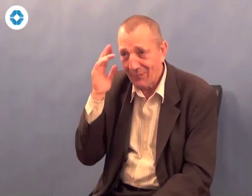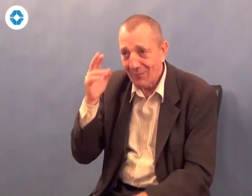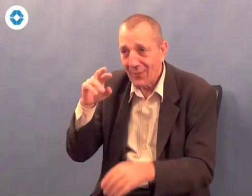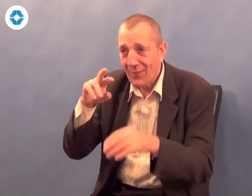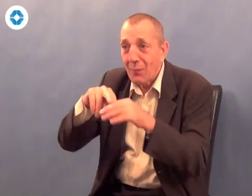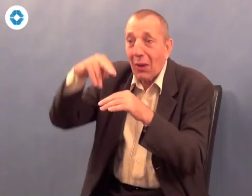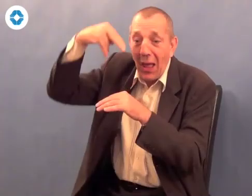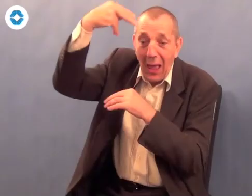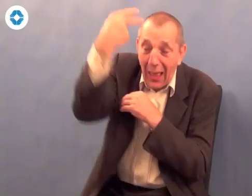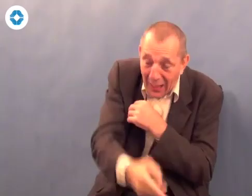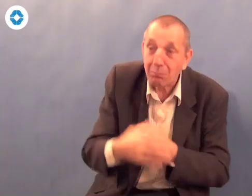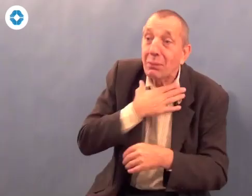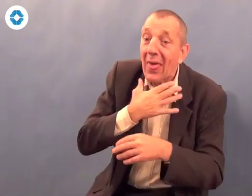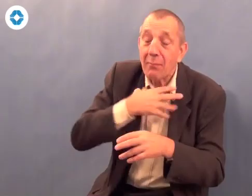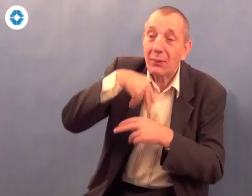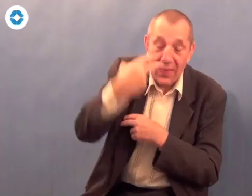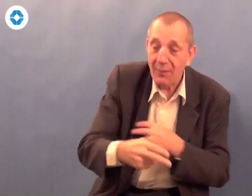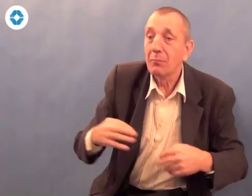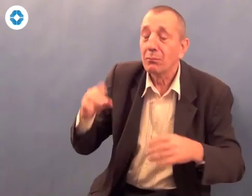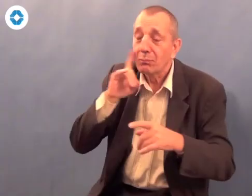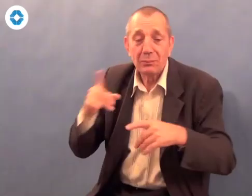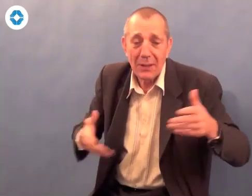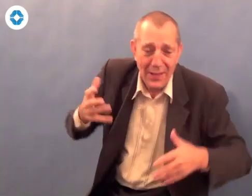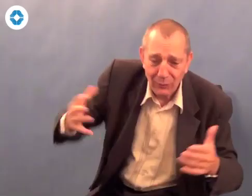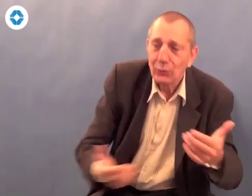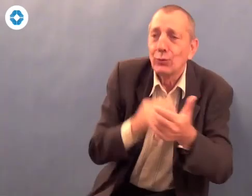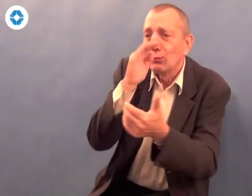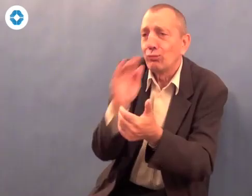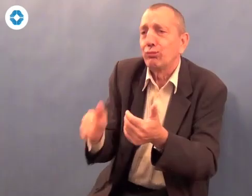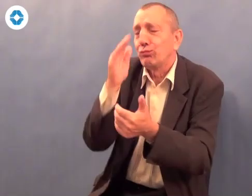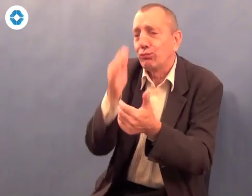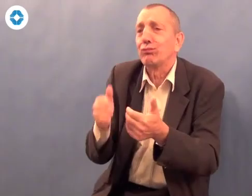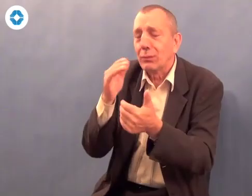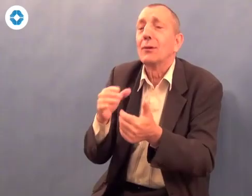Pies wyskakuje i się przewraca, chłopak podbiega, bierze go na ręce i głaszcze.